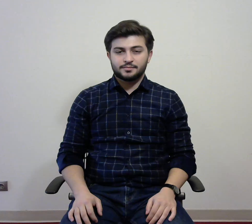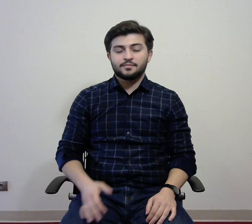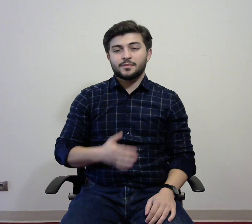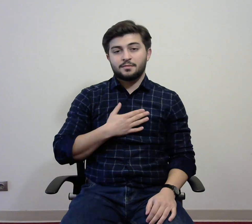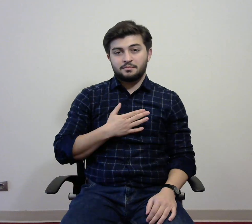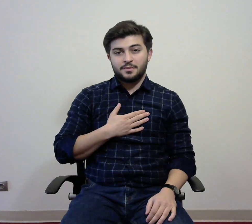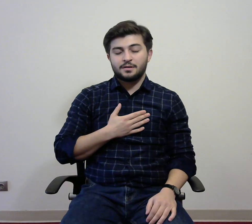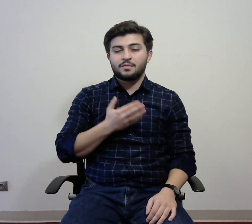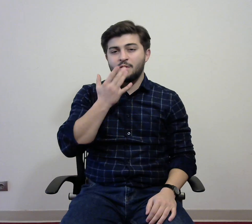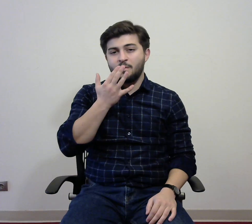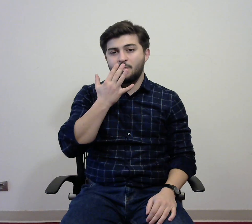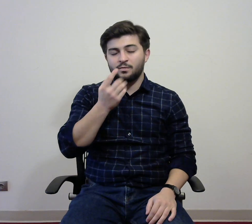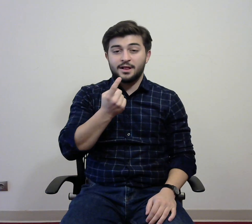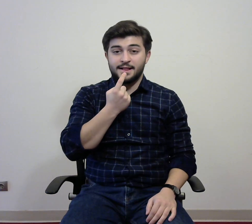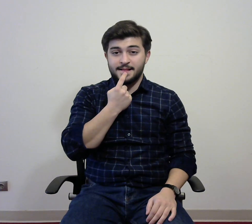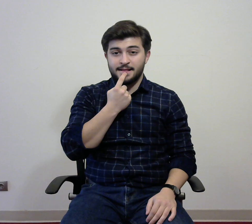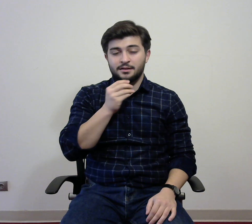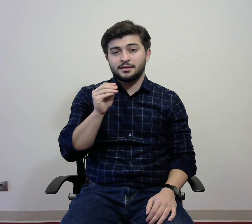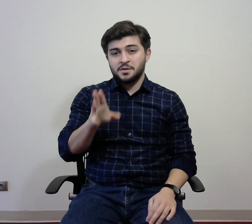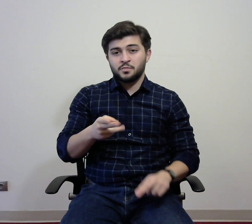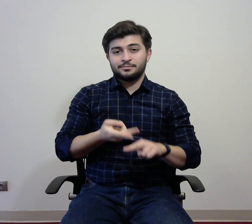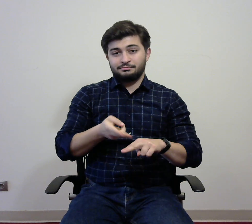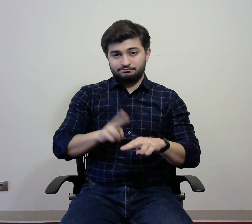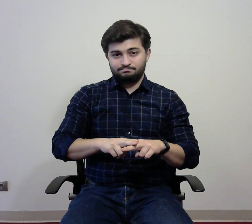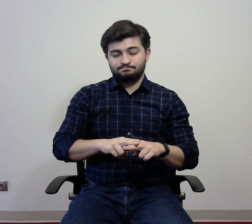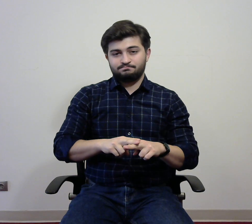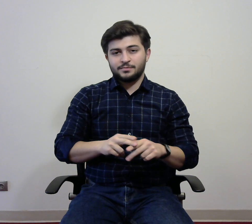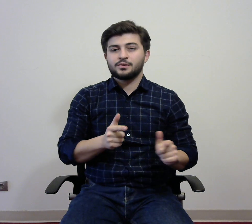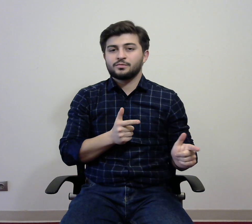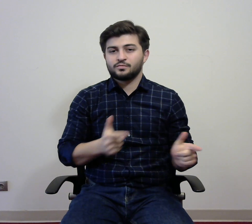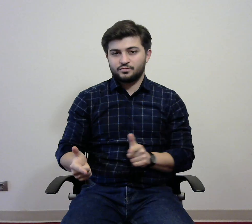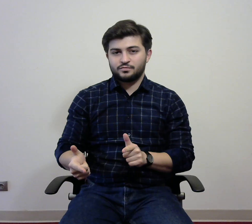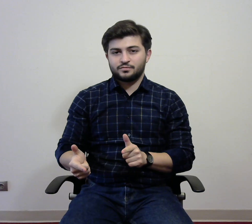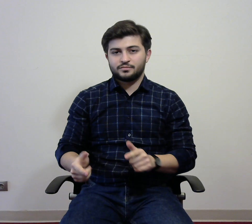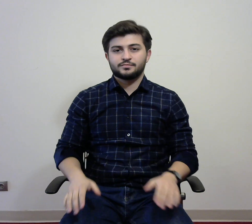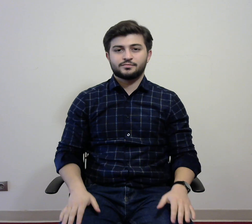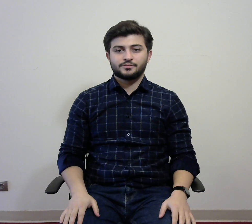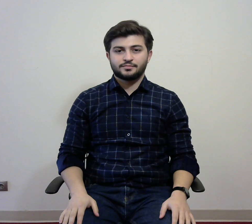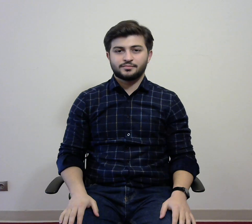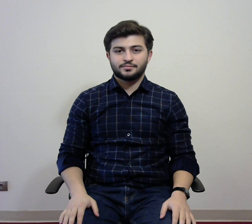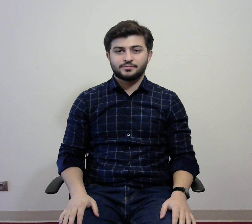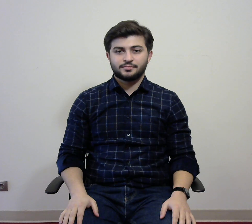Mən xarici dil diplom üçün hazırlaşıram